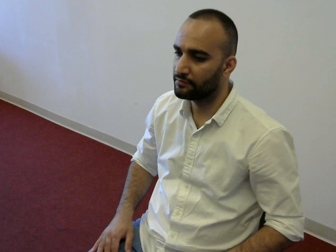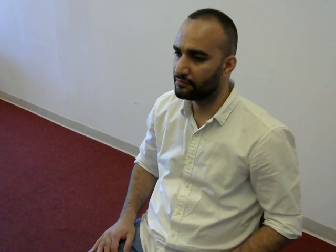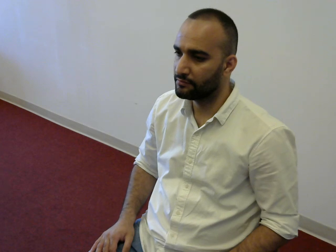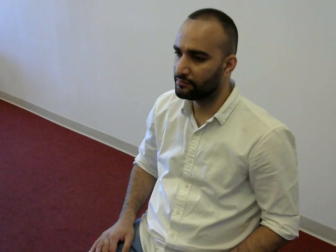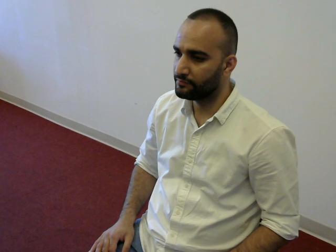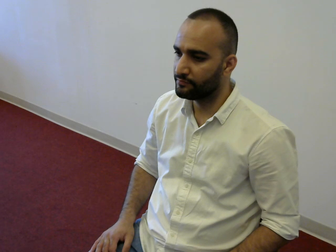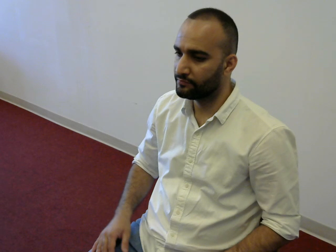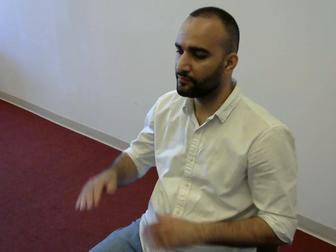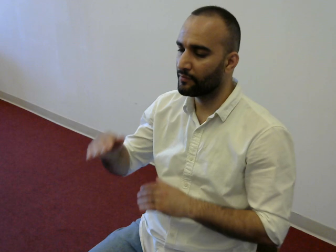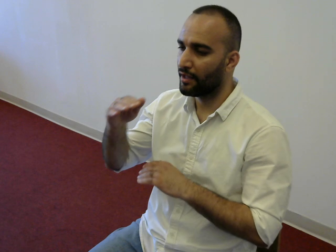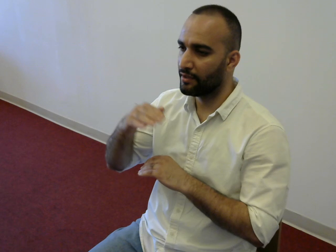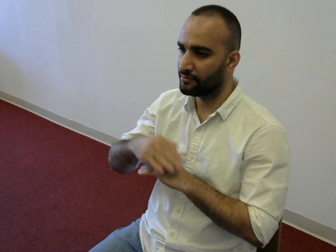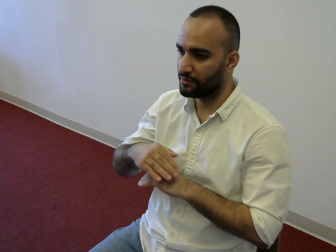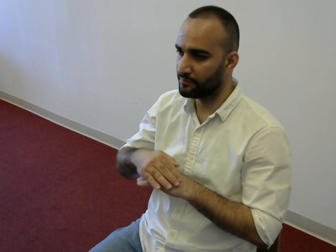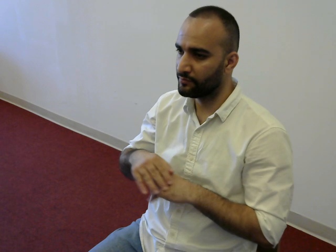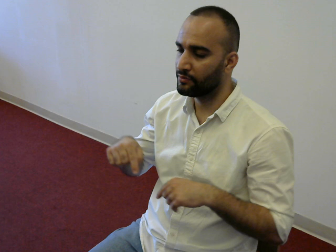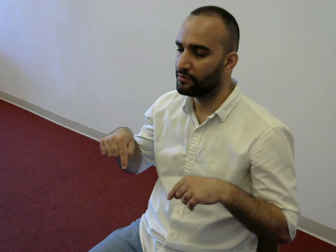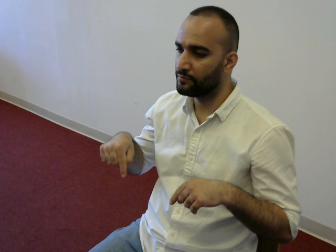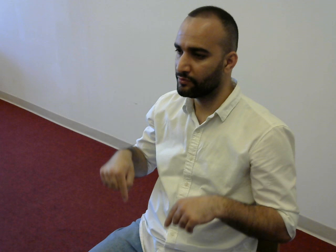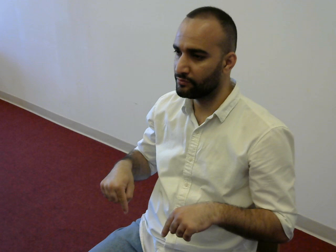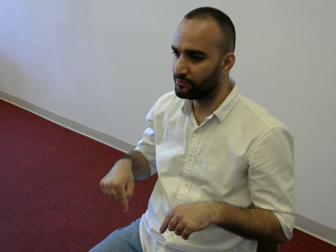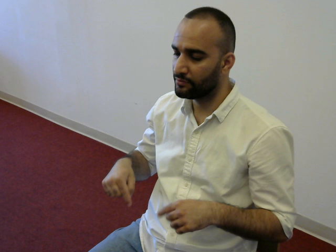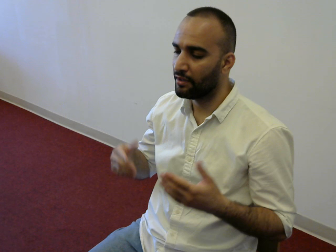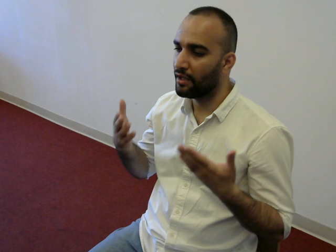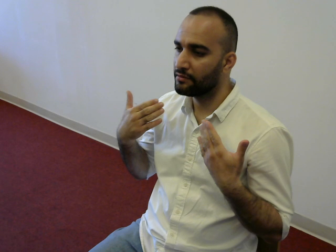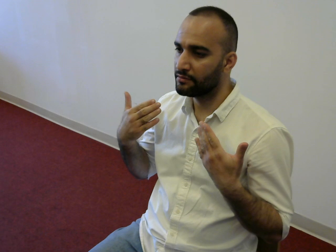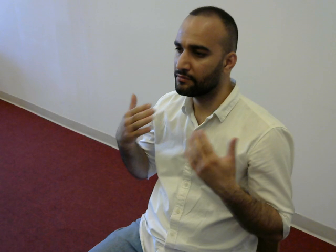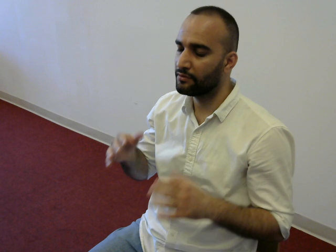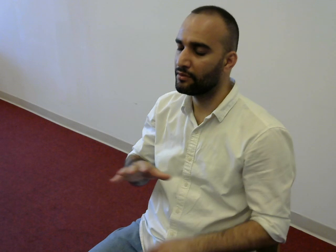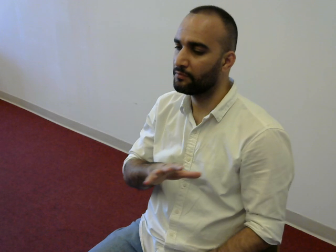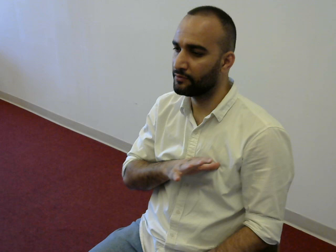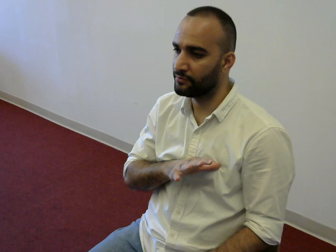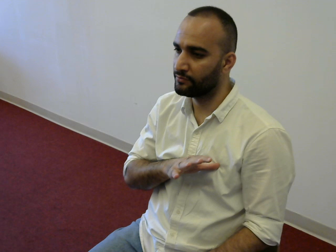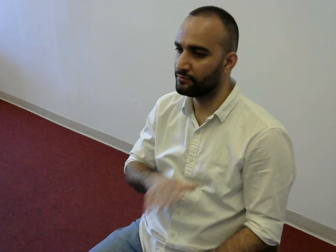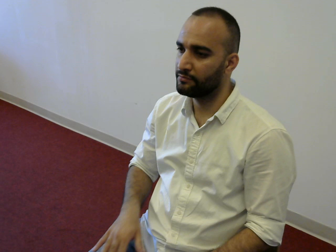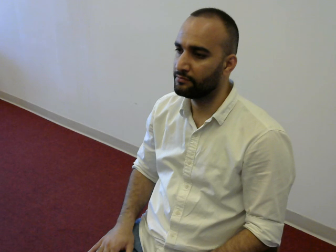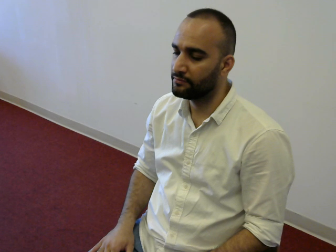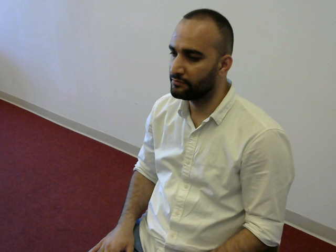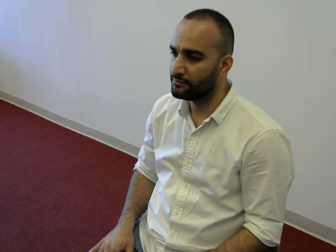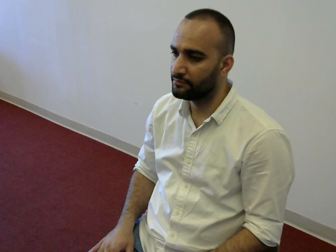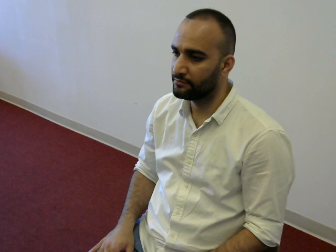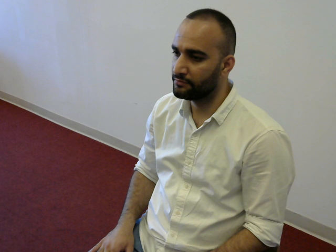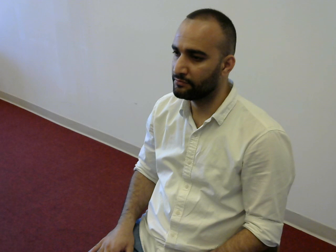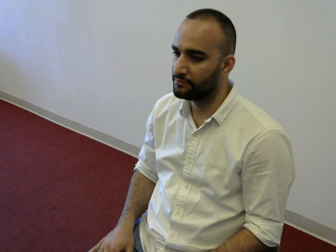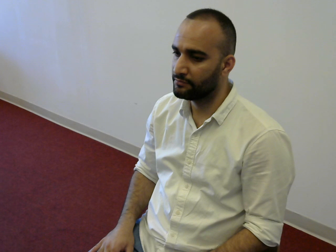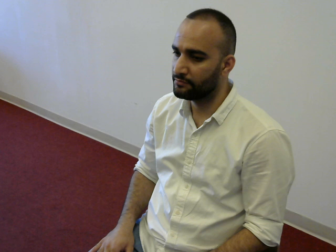Axşamlar bura sərin olur